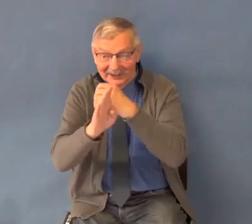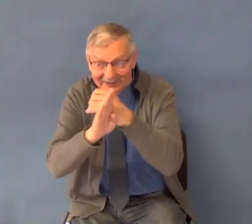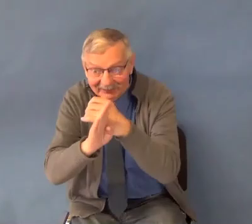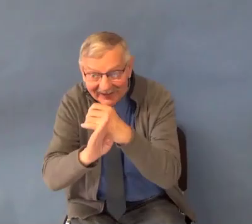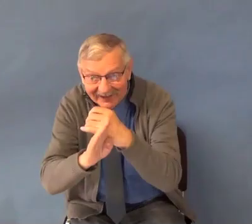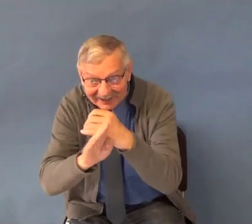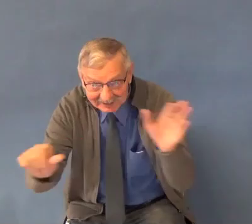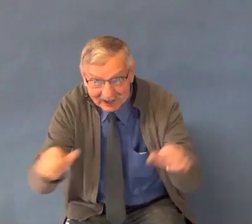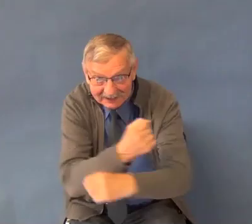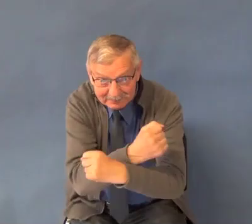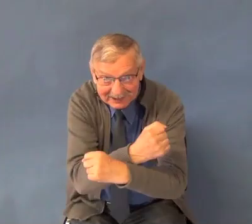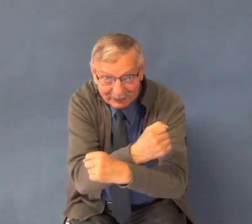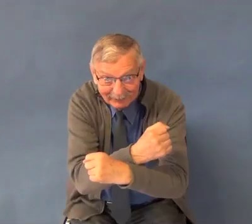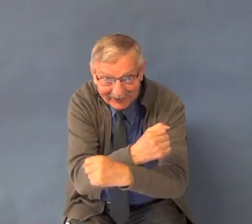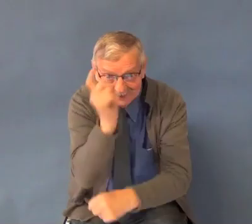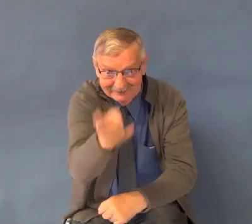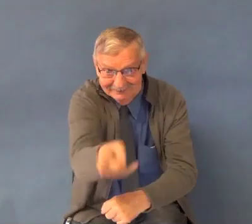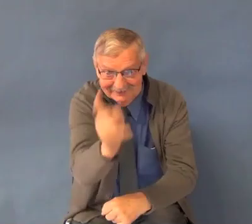Dziewięćdziesiąt sześć, skrzyżowane piszczele, znak czaszki?